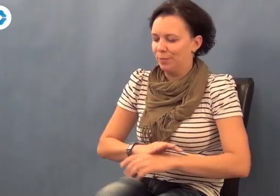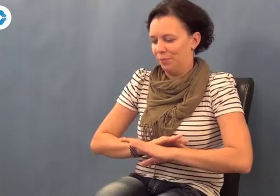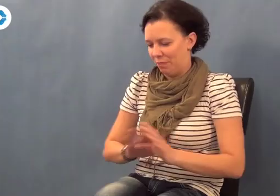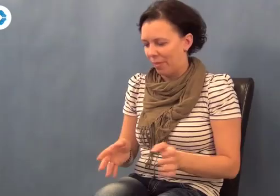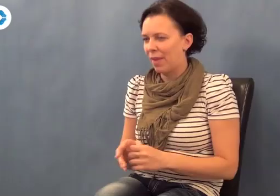Już.